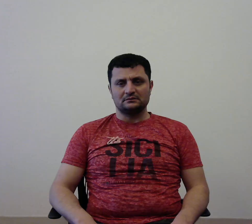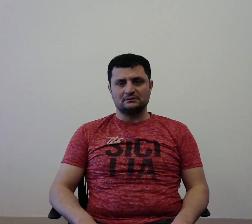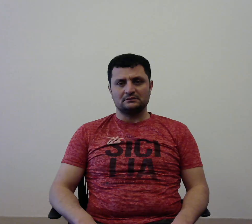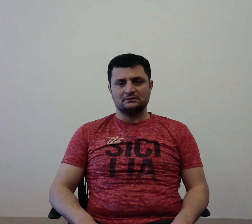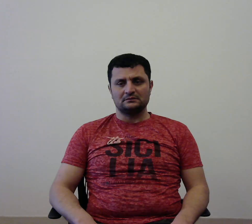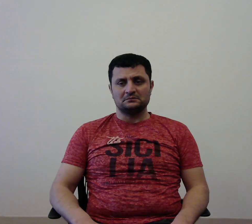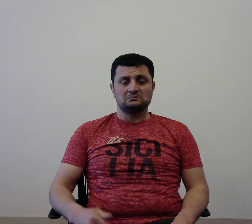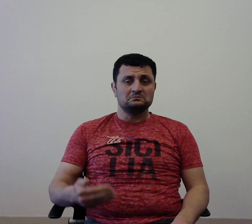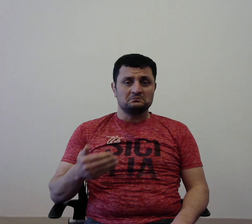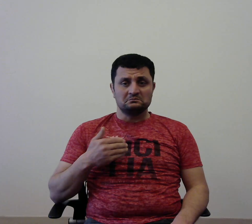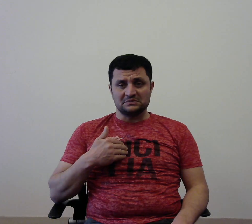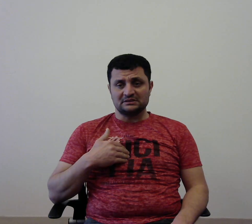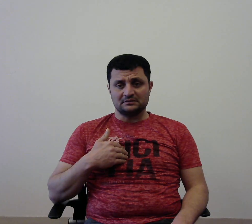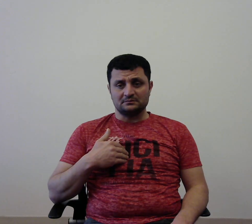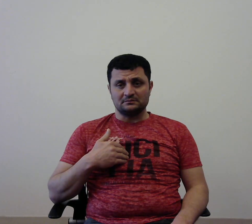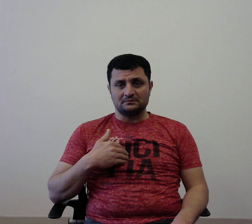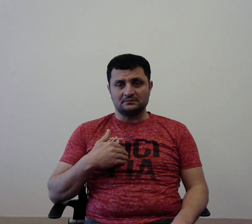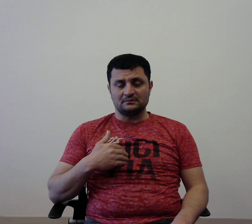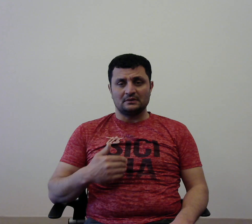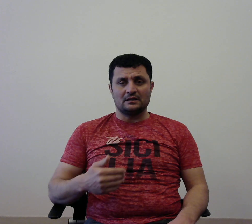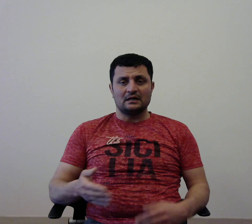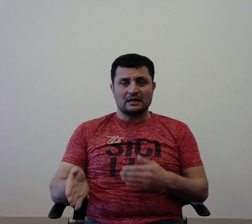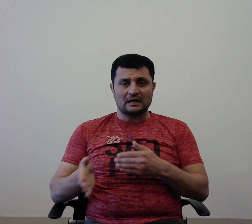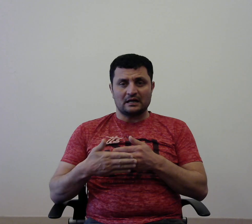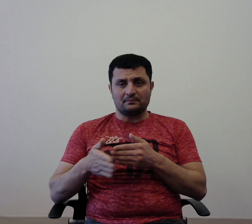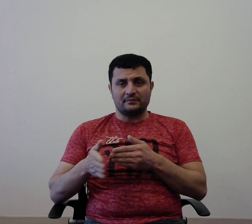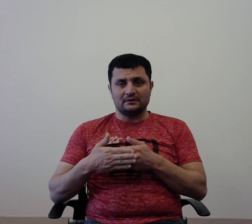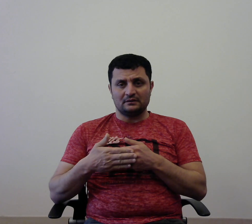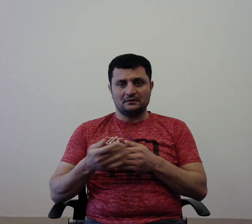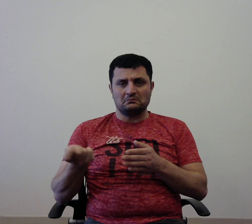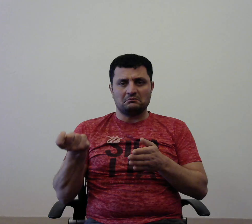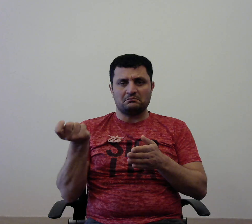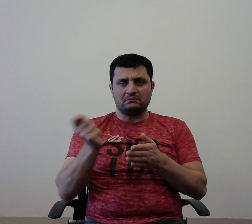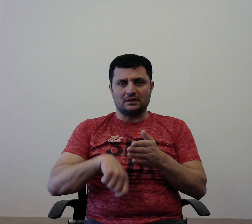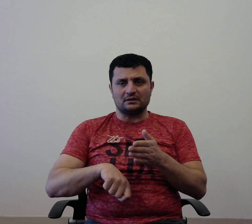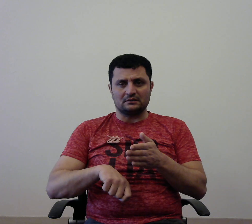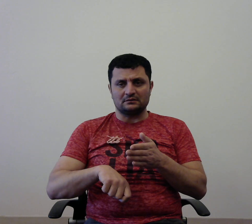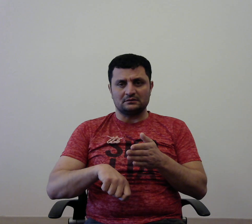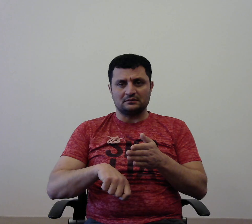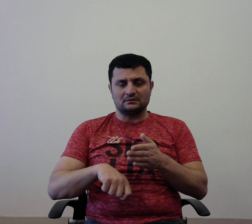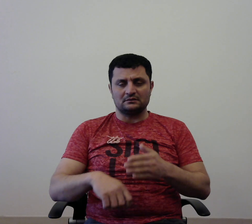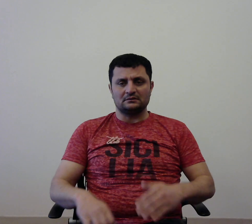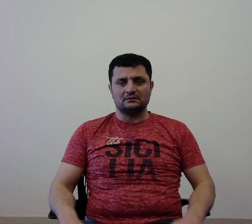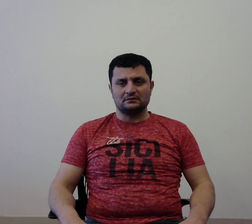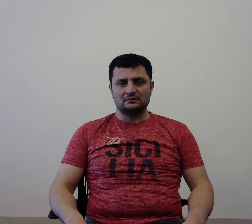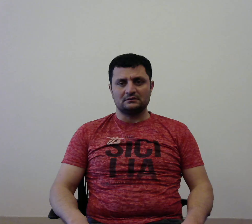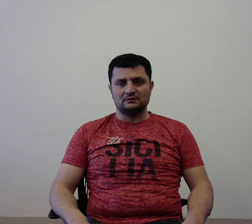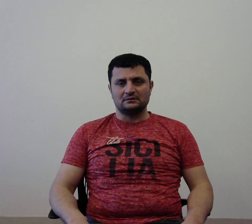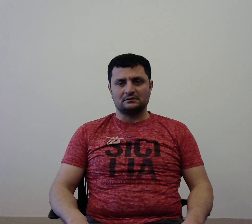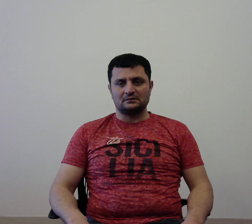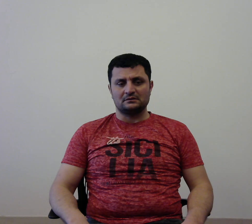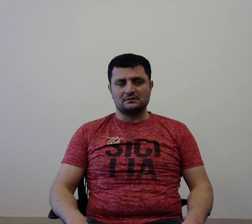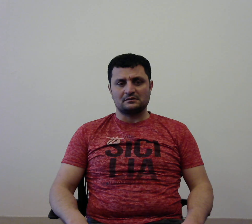Bizim qapımız bağlıdır